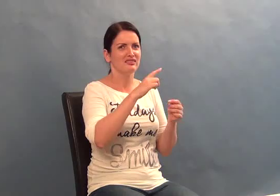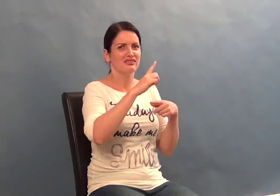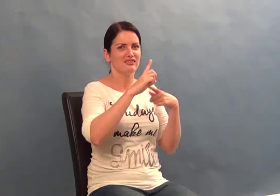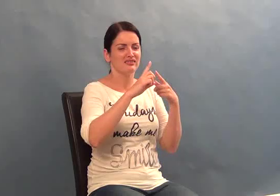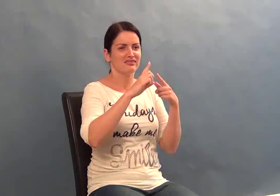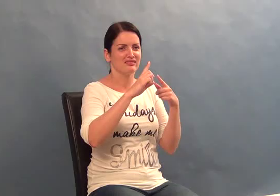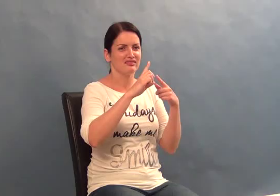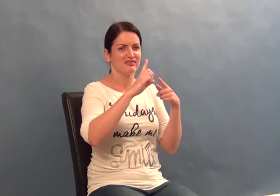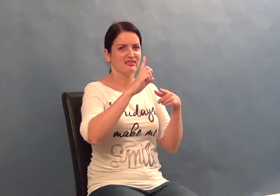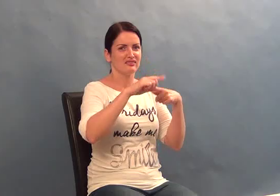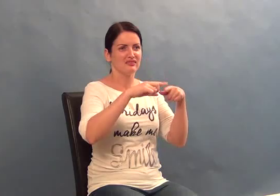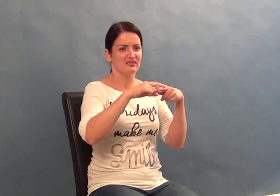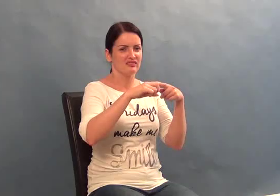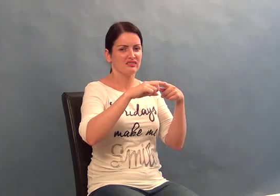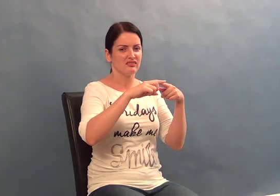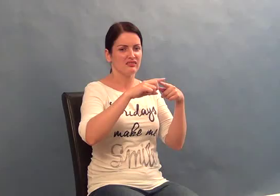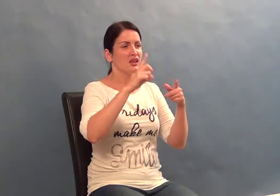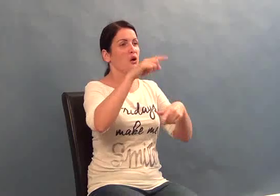Wywracała się...